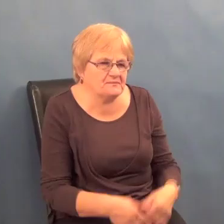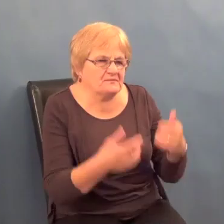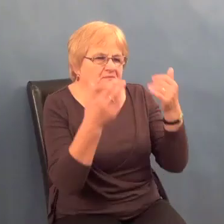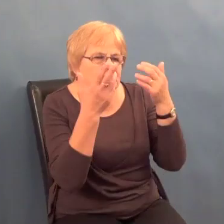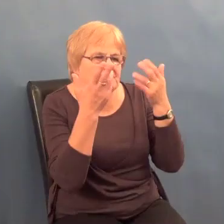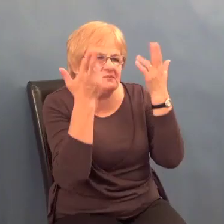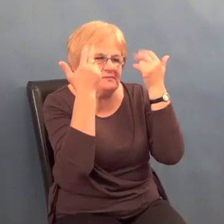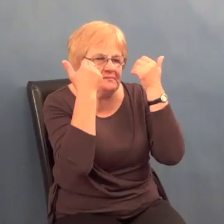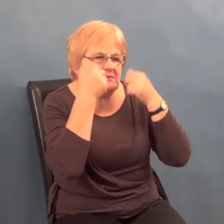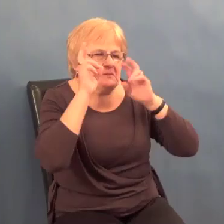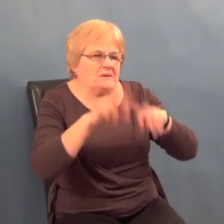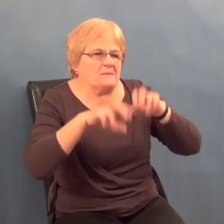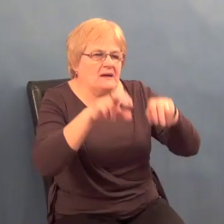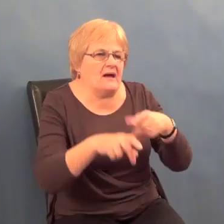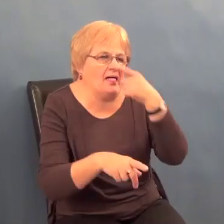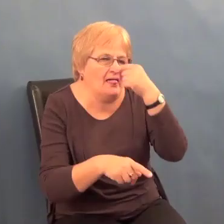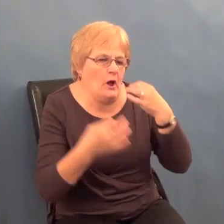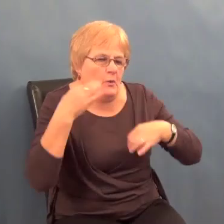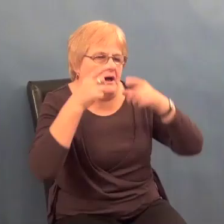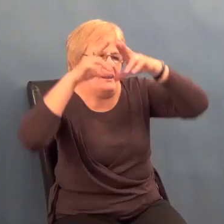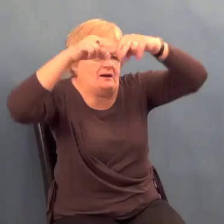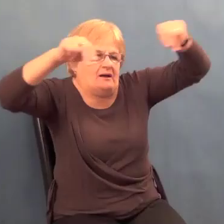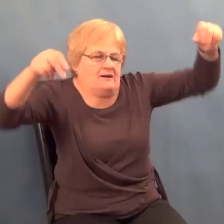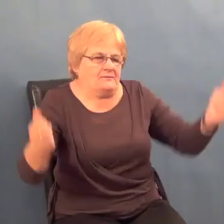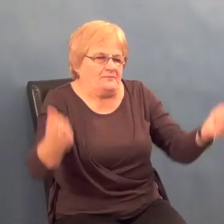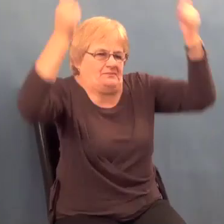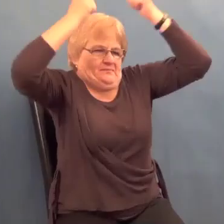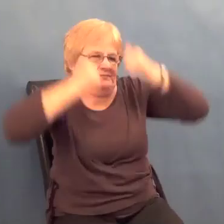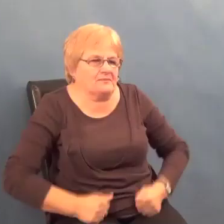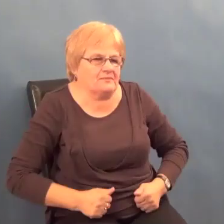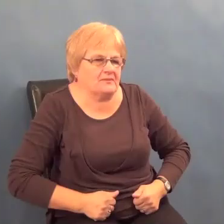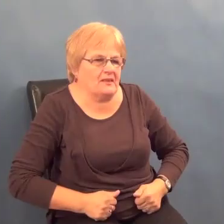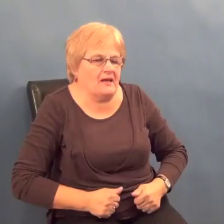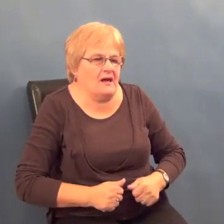Królik skacze, wiszą na sznurku ubrania, zakłada na siebie.